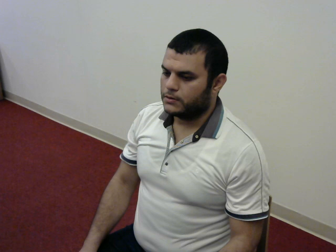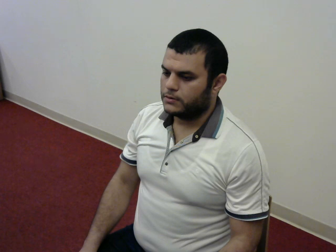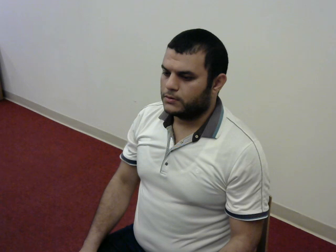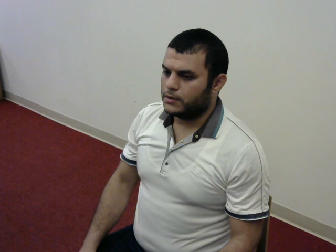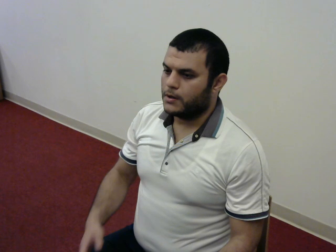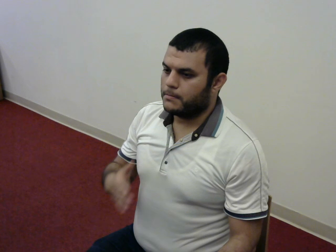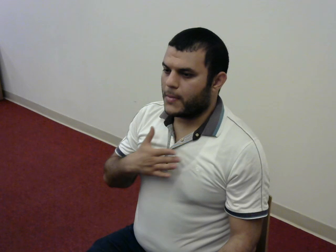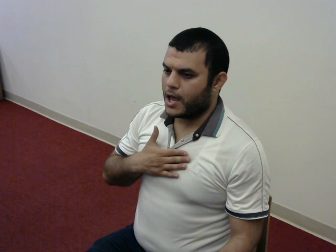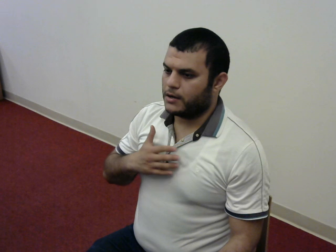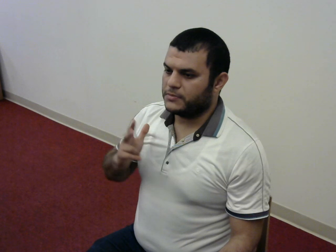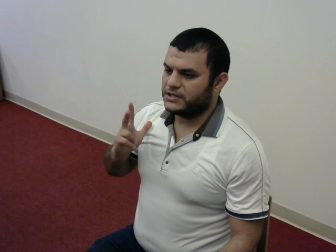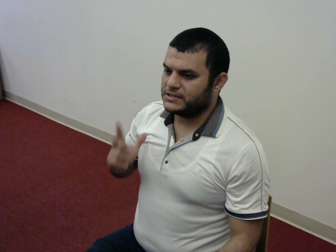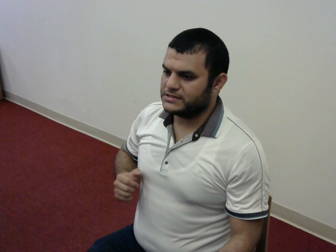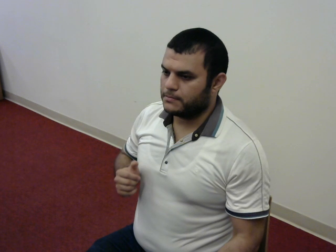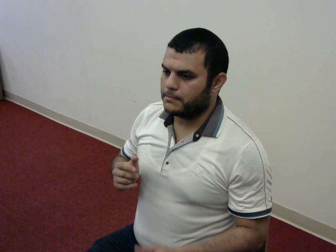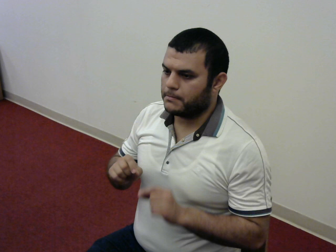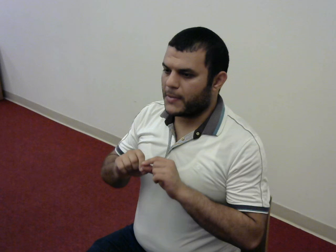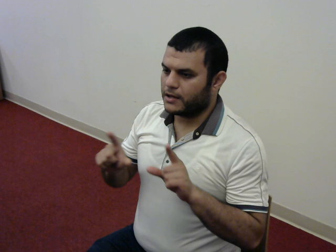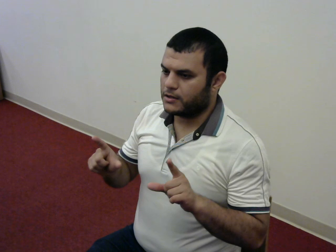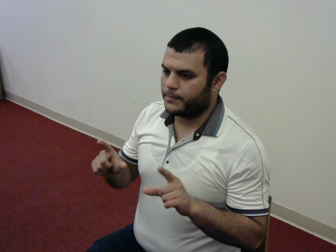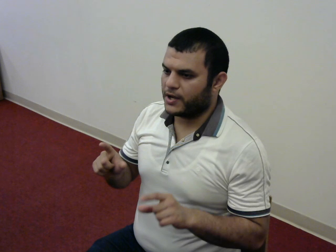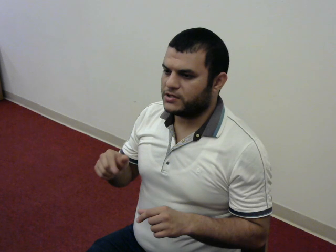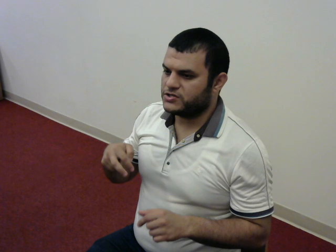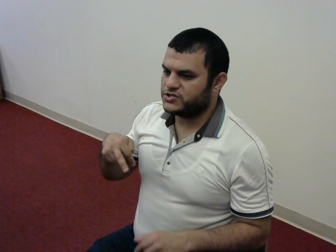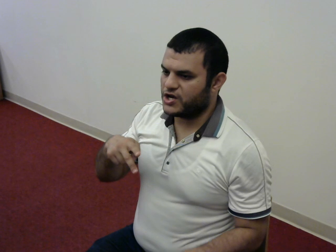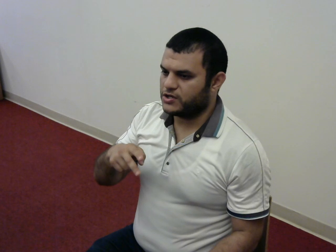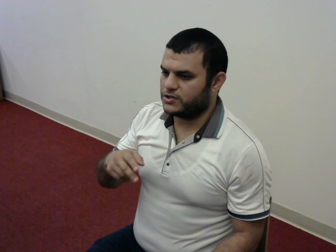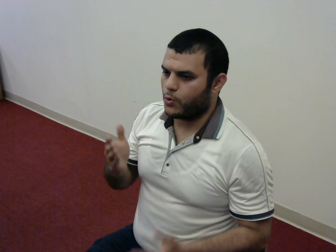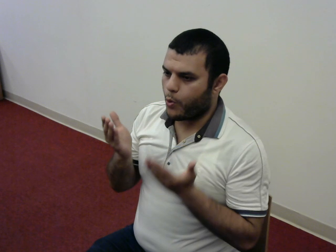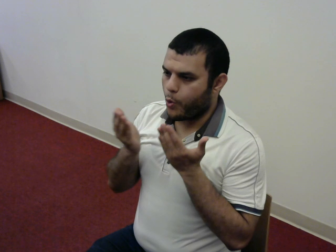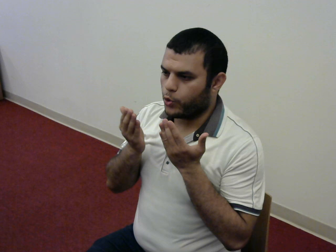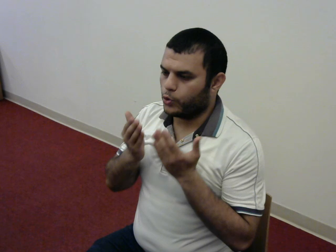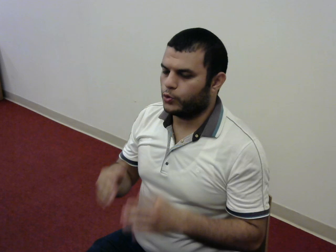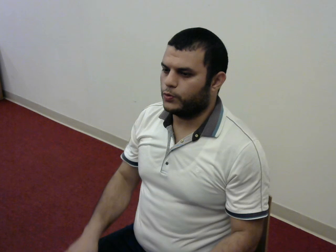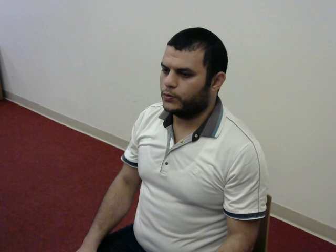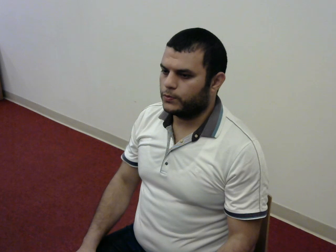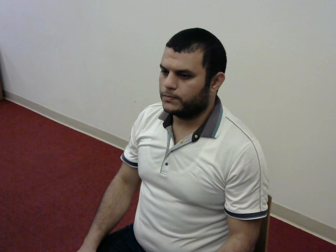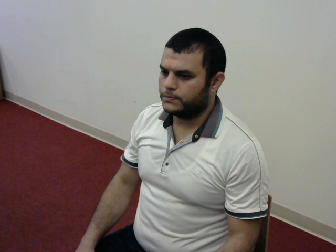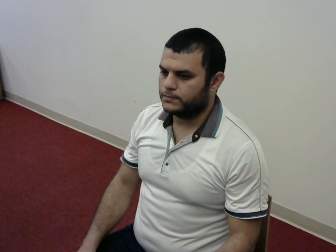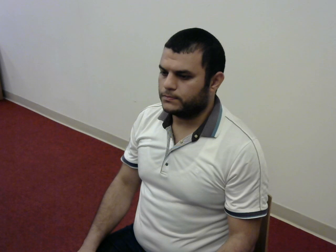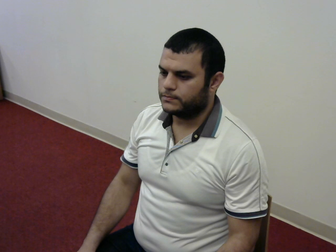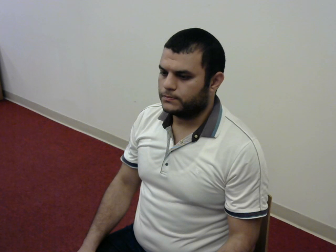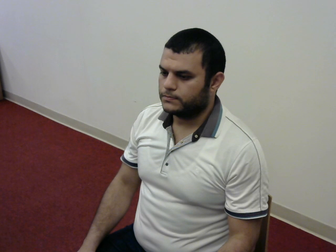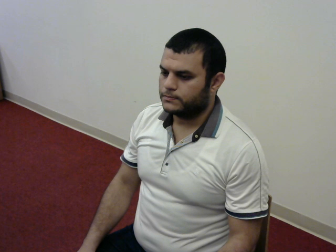Mənim qızım məktəbə gedir, oxuyur